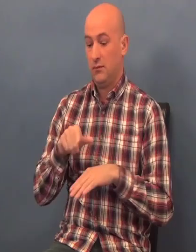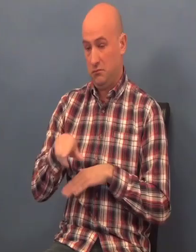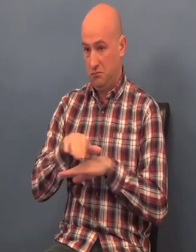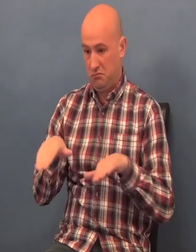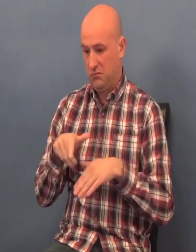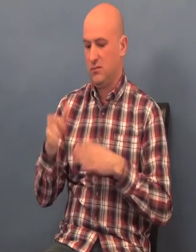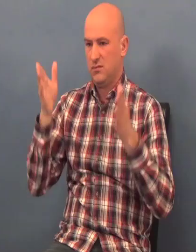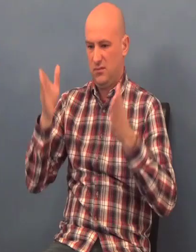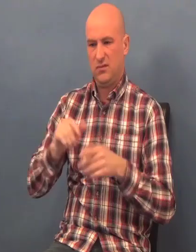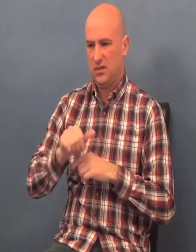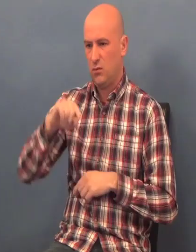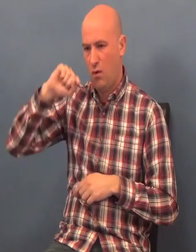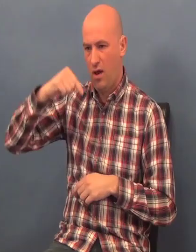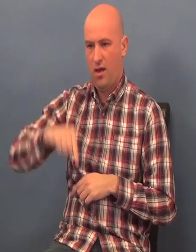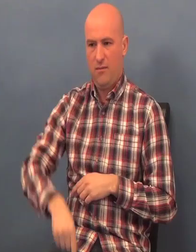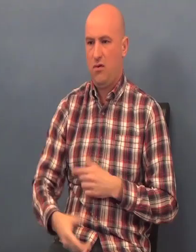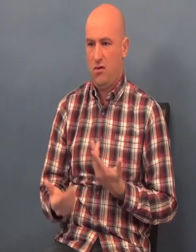A jak popłyniesz, to tam jest głęboko.